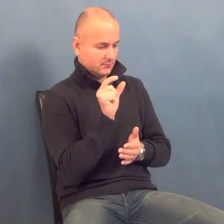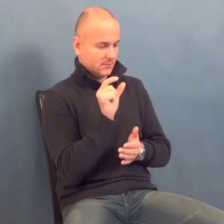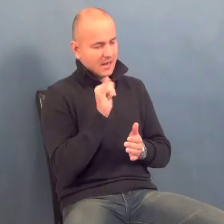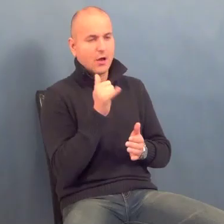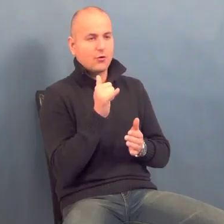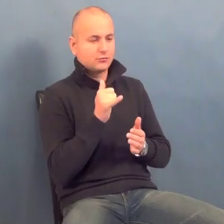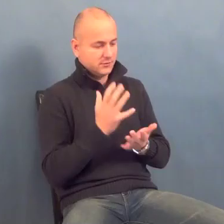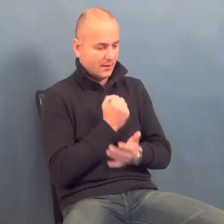Jakoś znajdę.